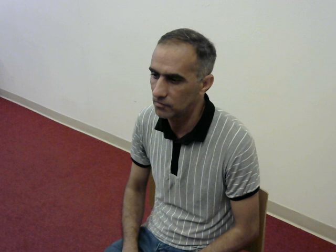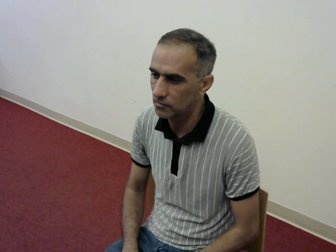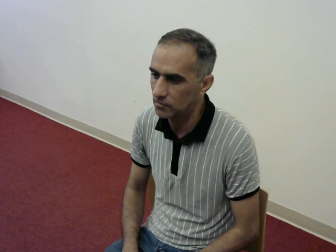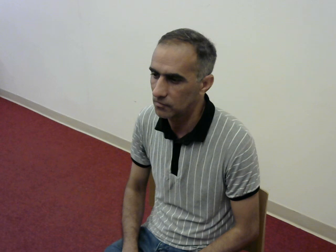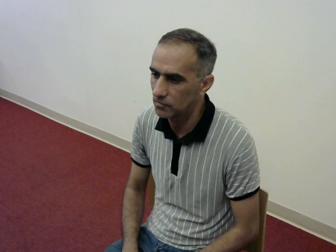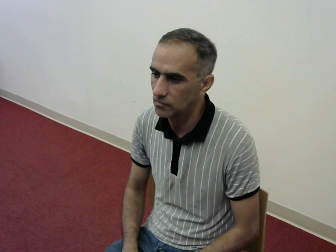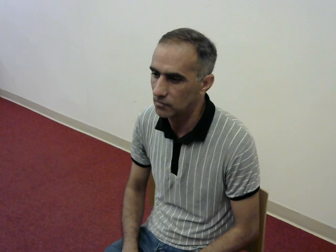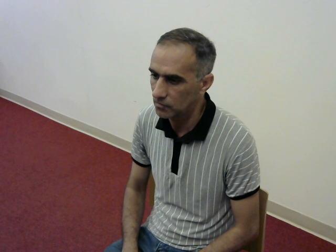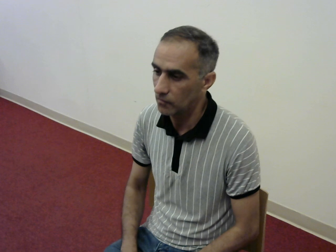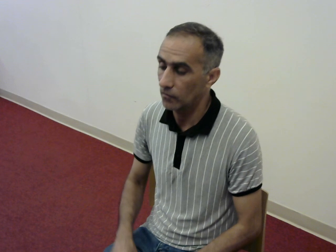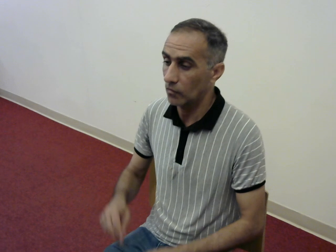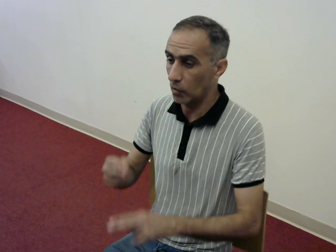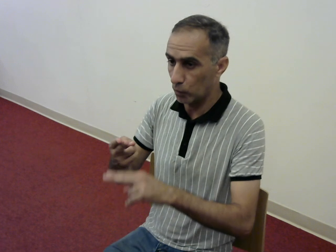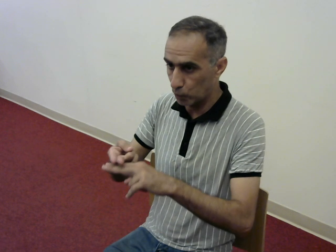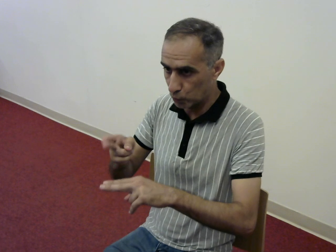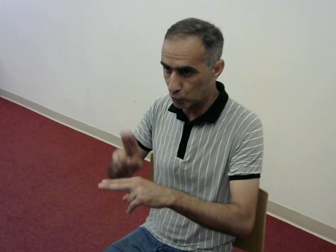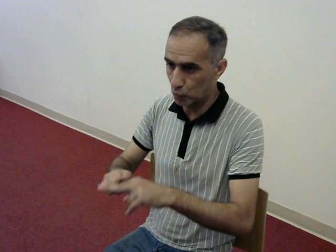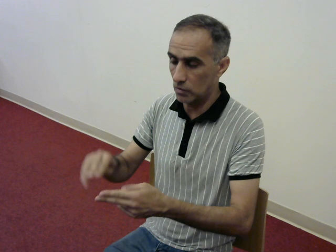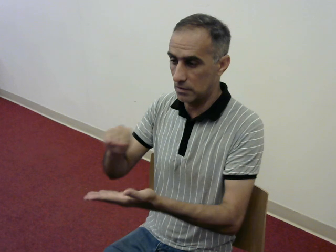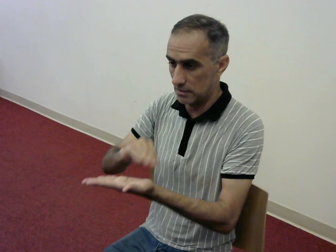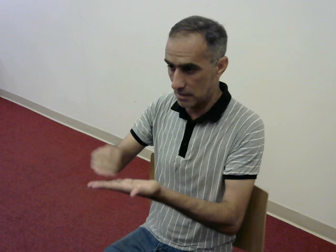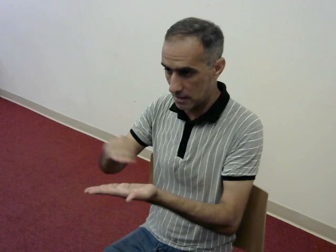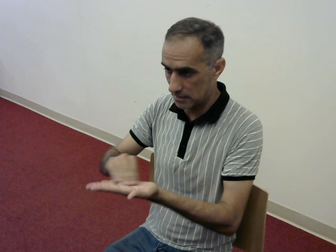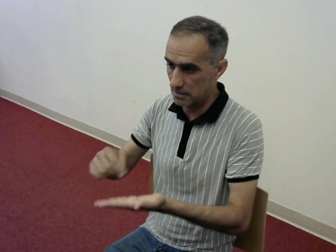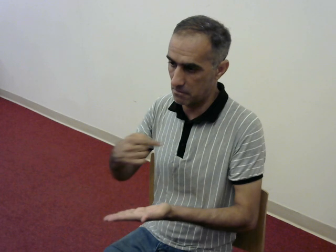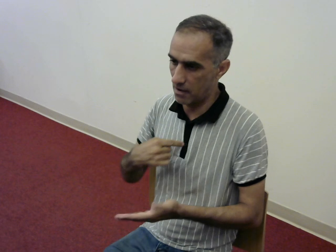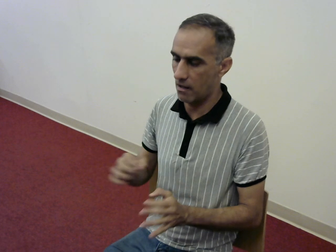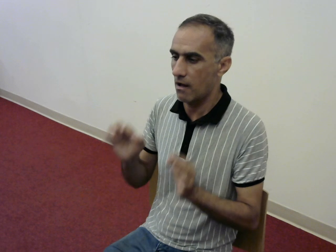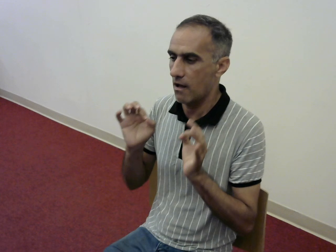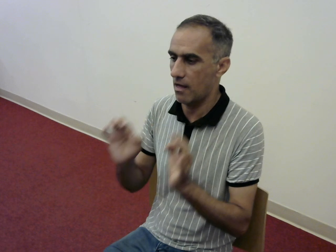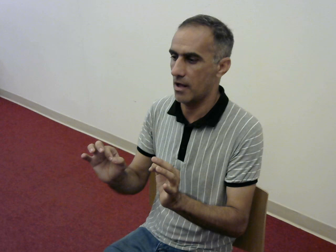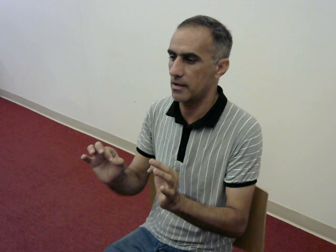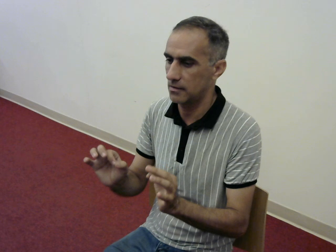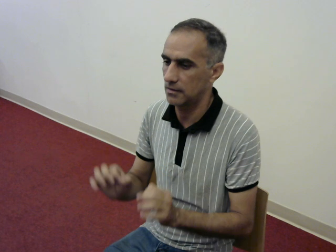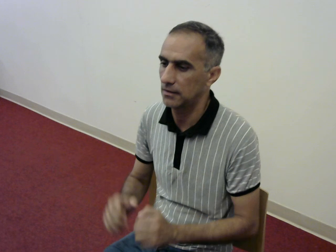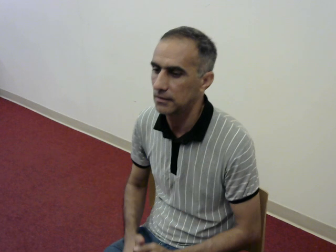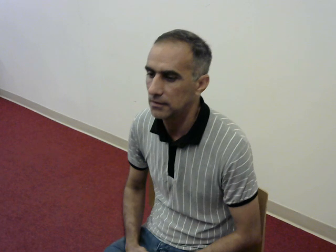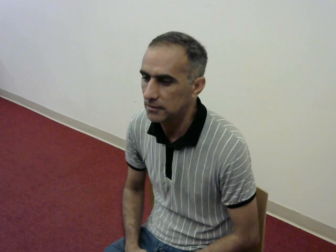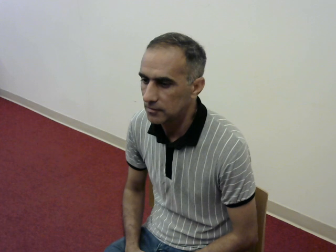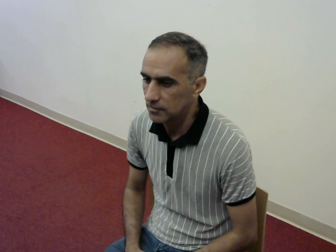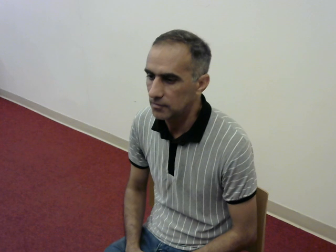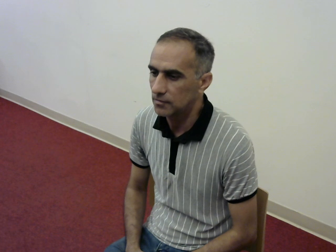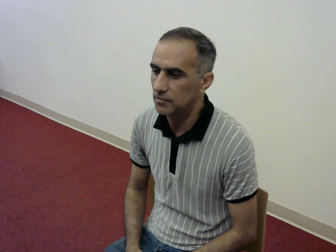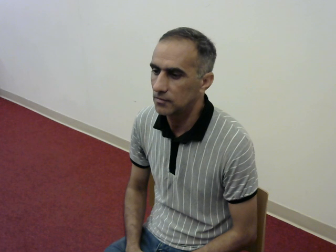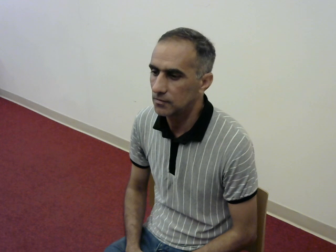Bu yazılar mənə aiddir